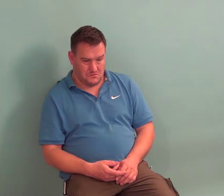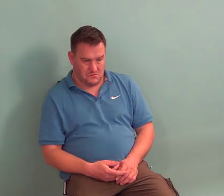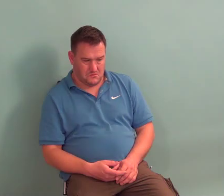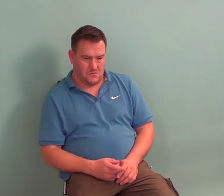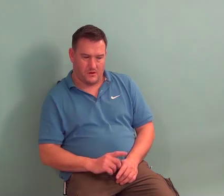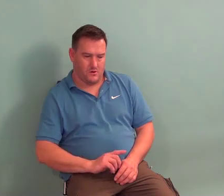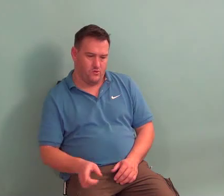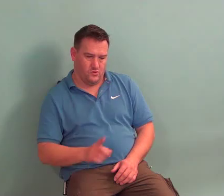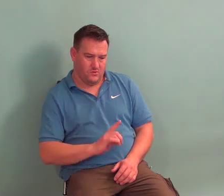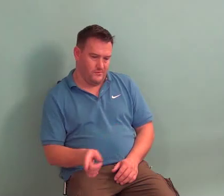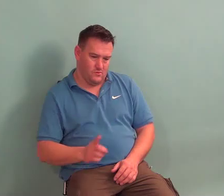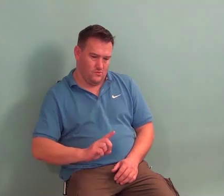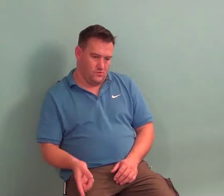Nie wolno, nie wolno i nie wolno.